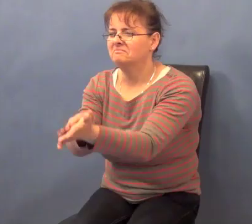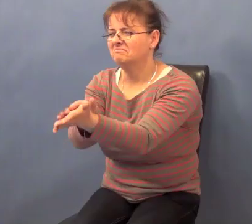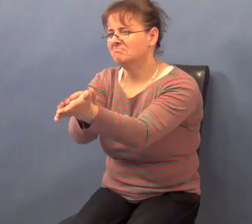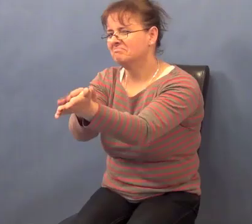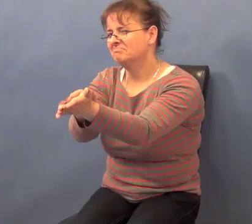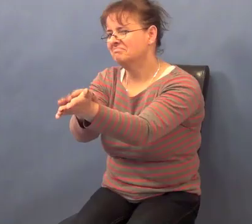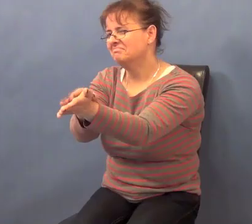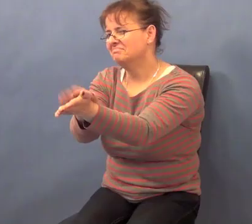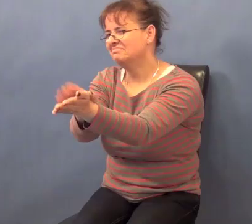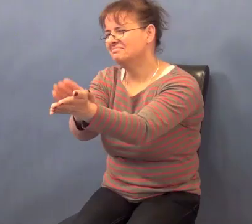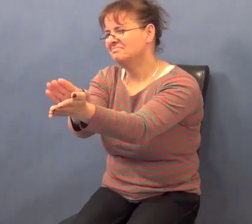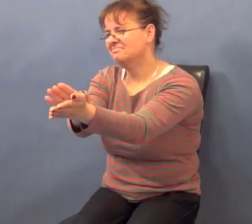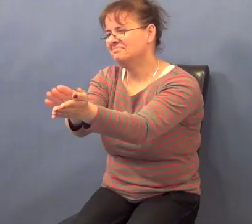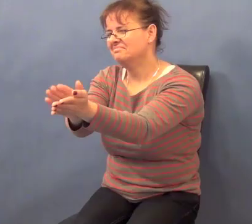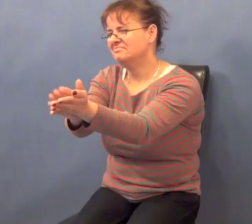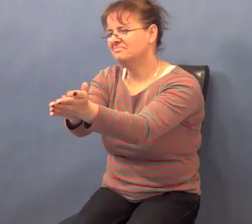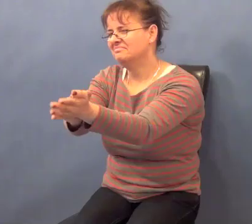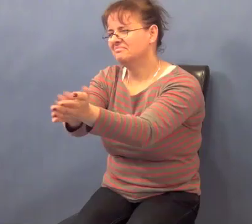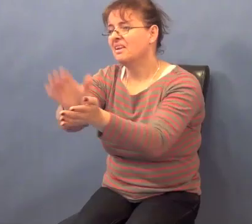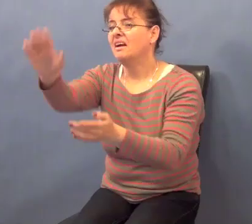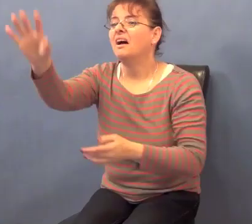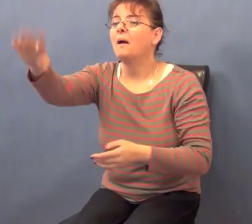Brawo.